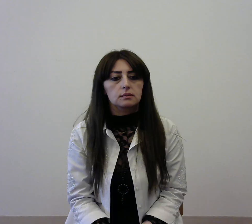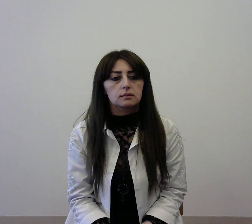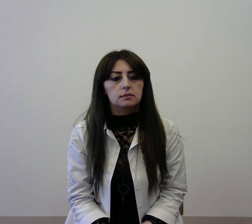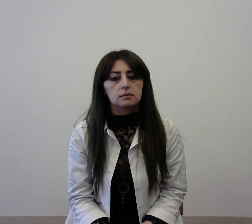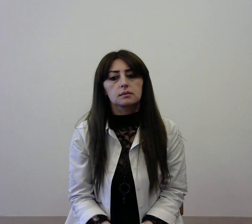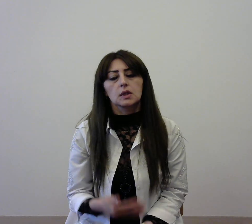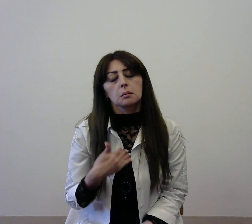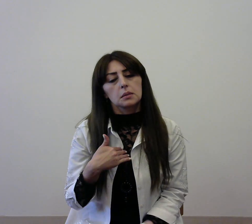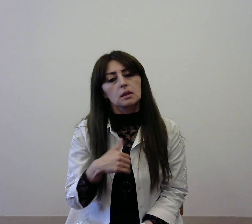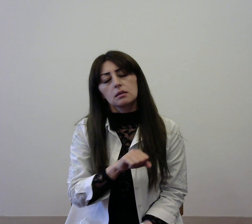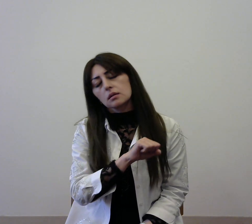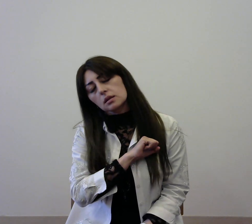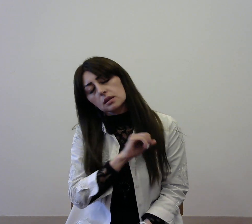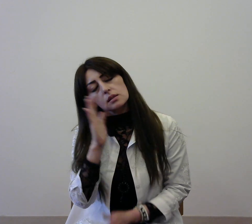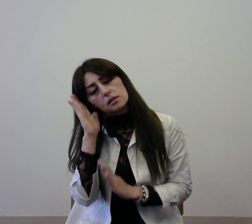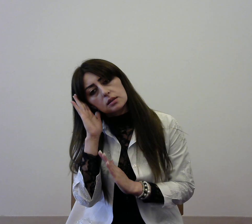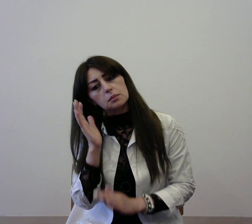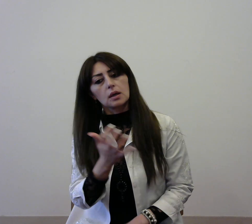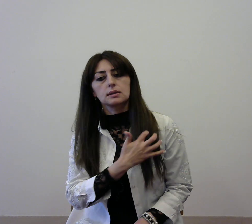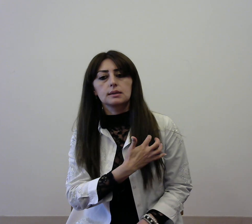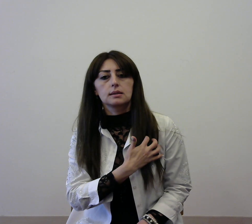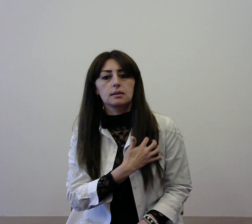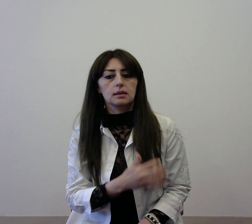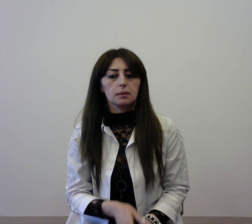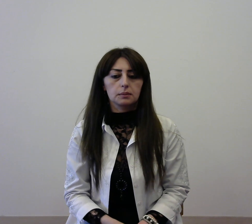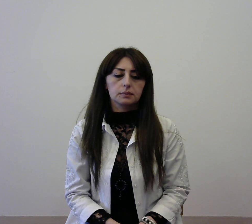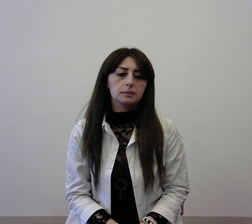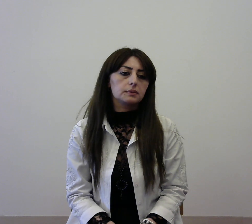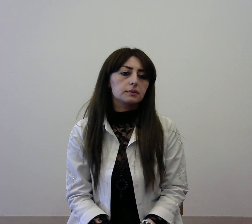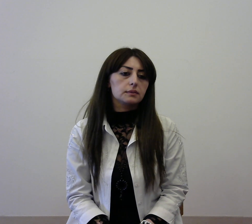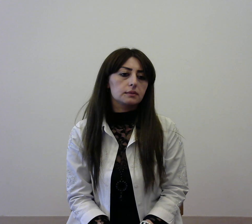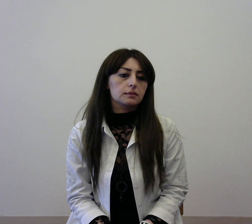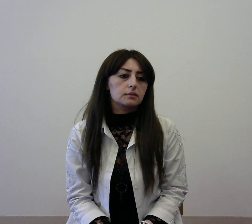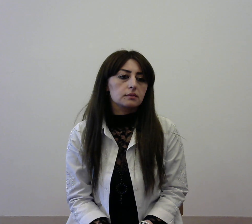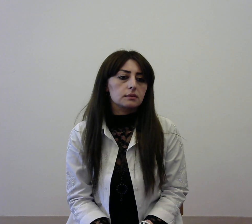Mən yatmaq istəyirəm